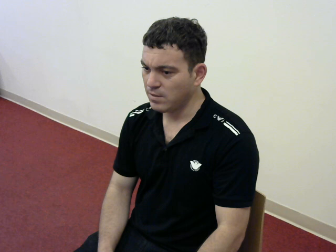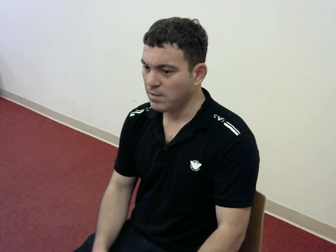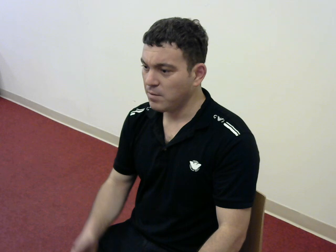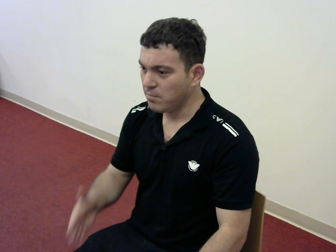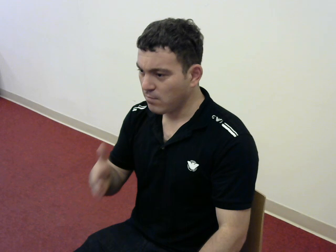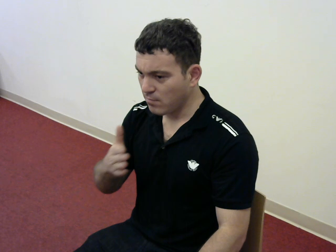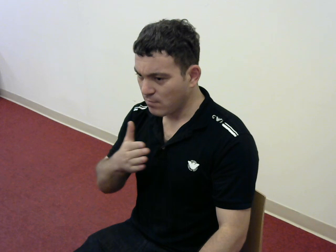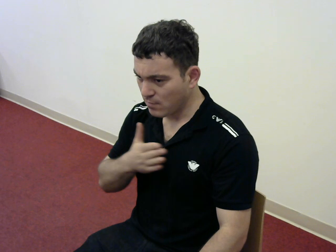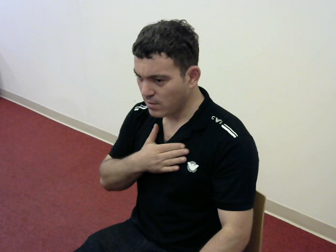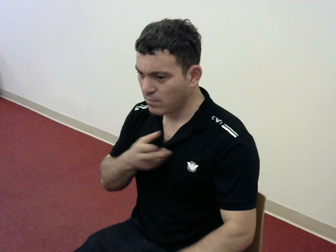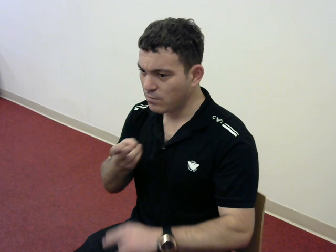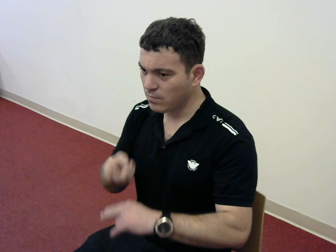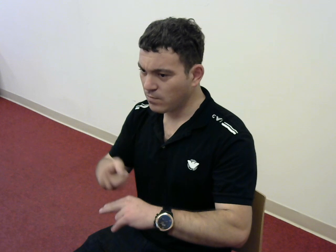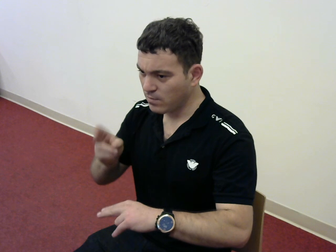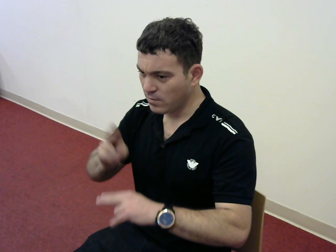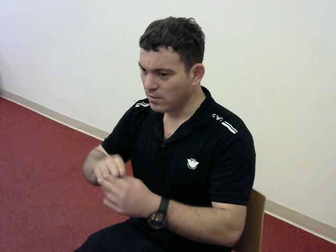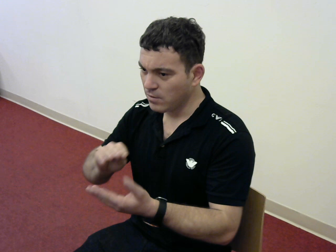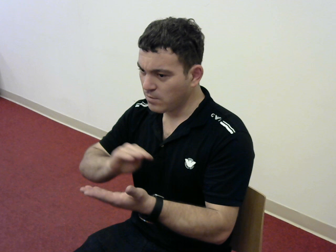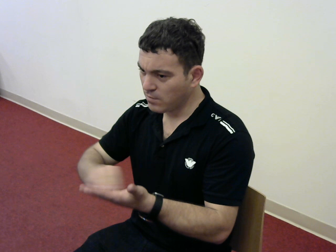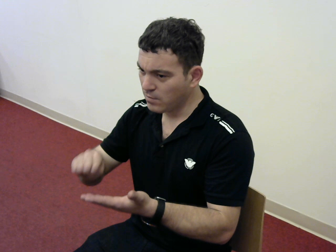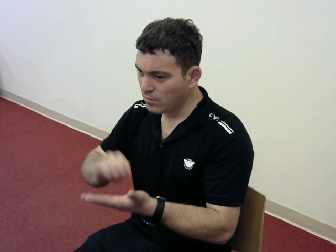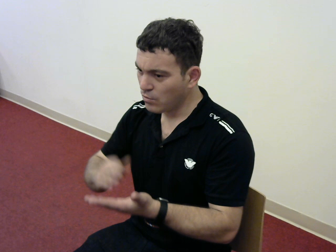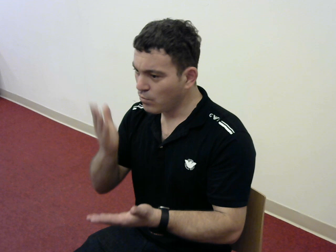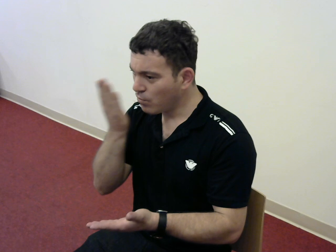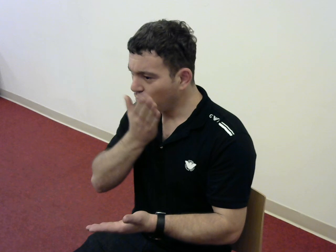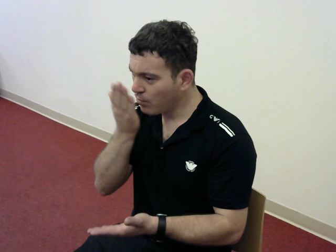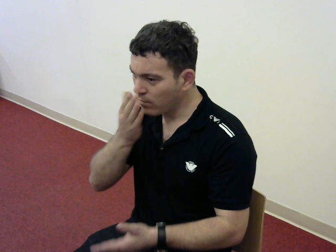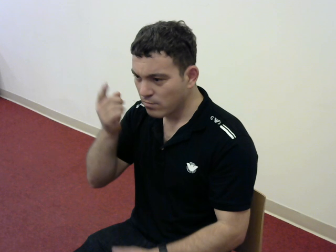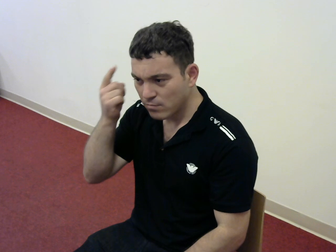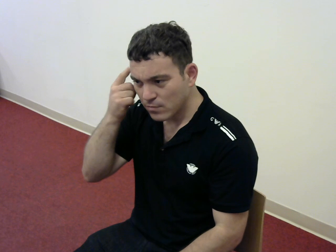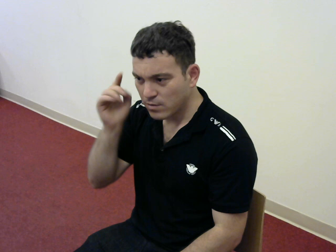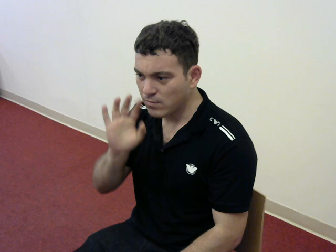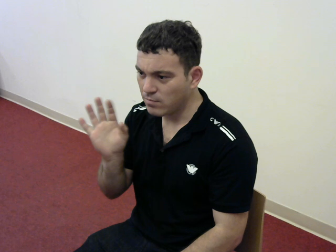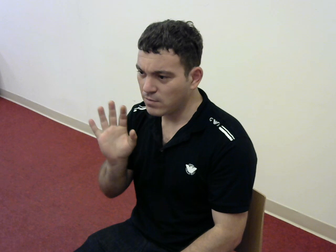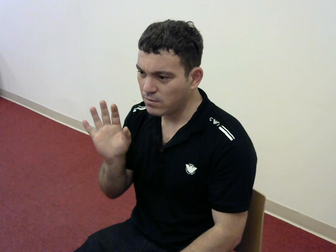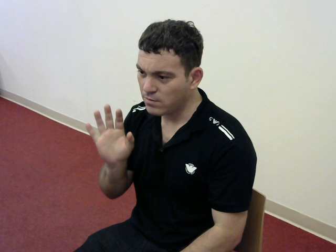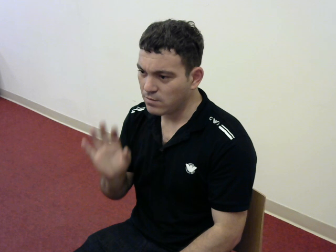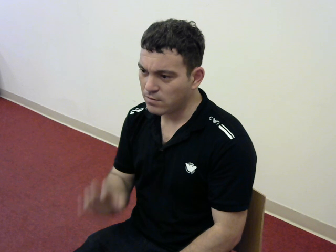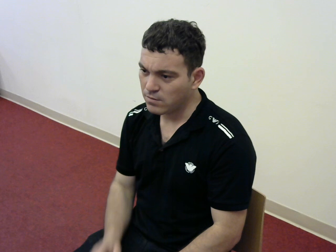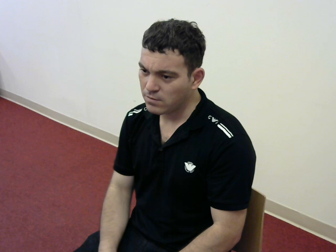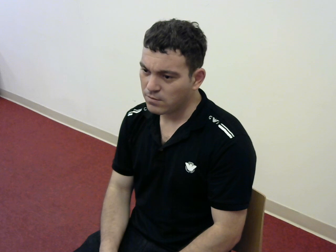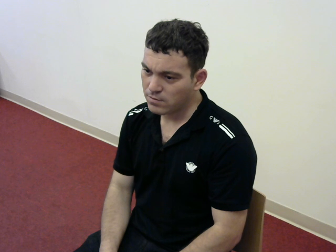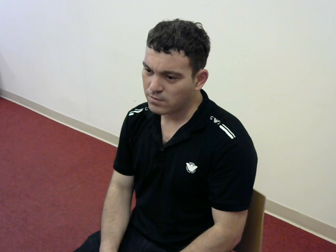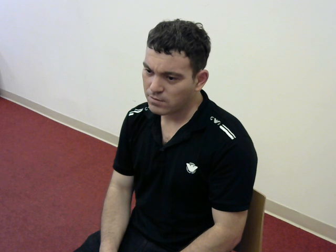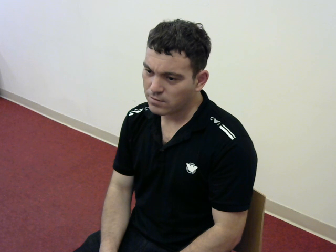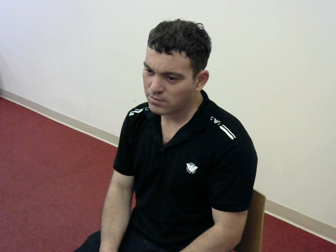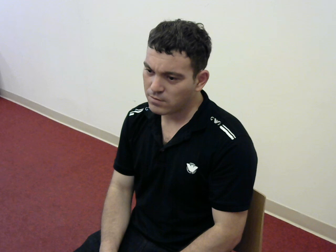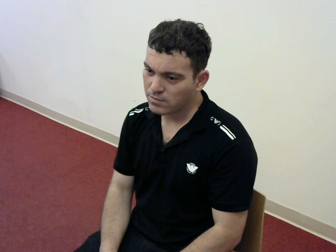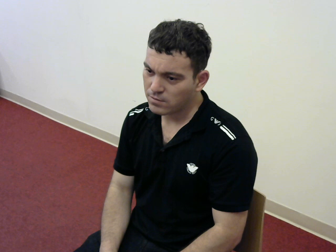Mən bu yazını oxuya bilmirəm